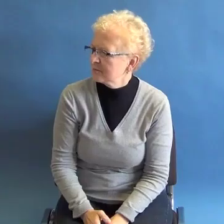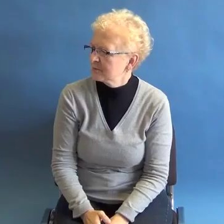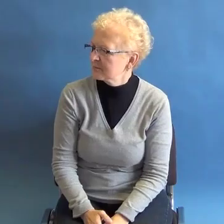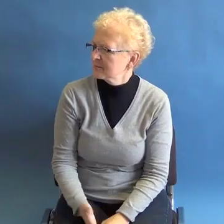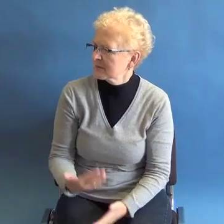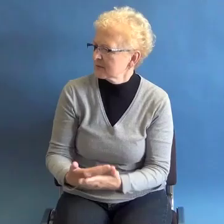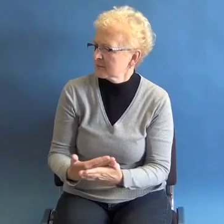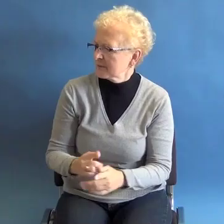Dlaczego nie wolno.